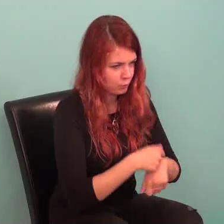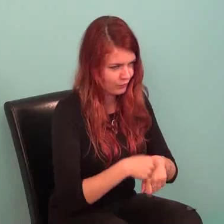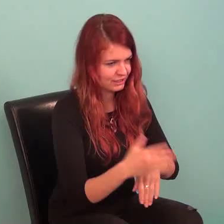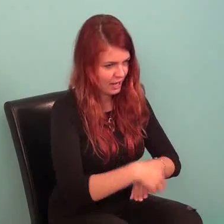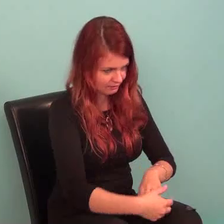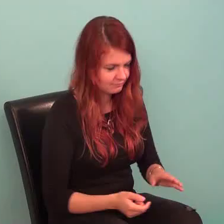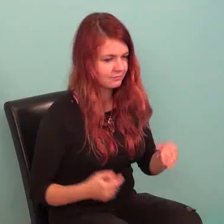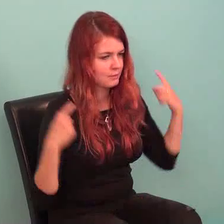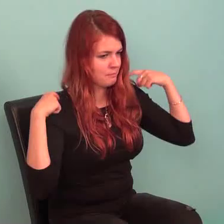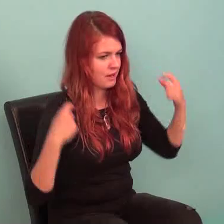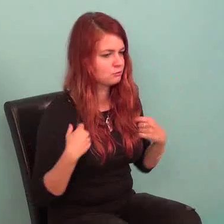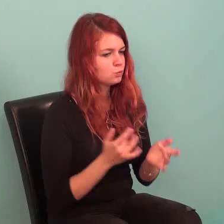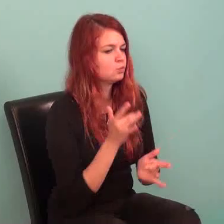Nosi plecak, jedzie sobie na rowerze.